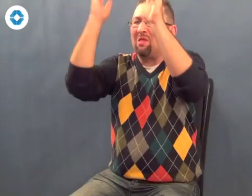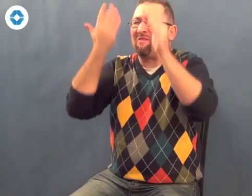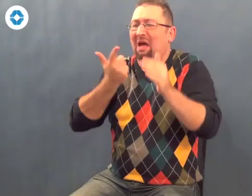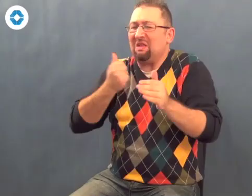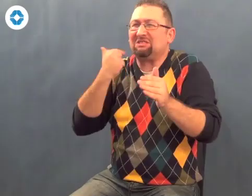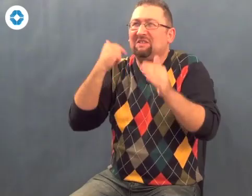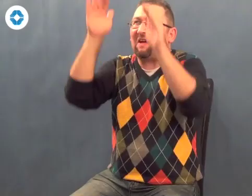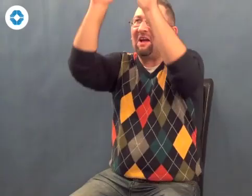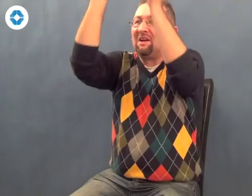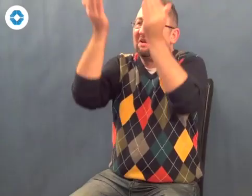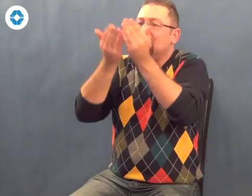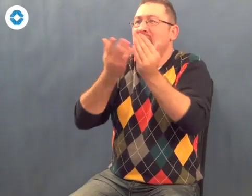Nie wiem, jak to się nazywa.